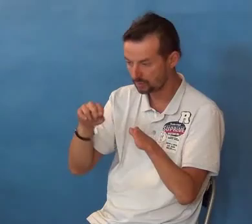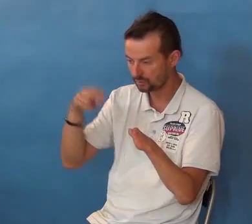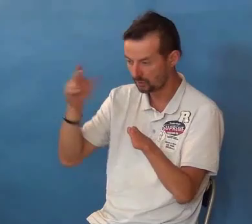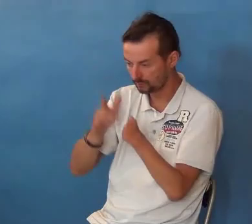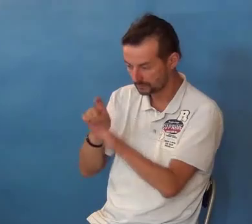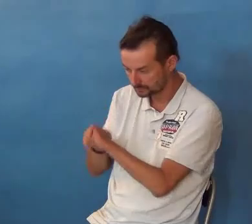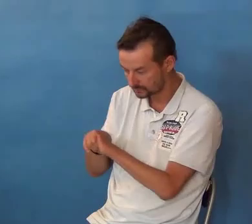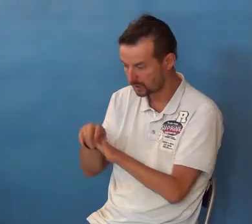Następnie jest rower z przyczepą.